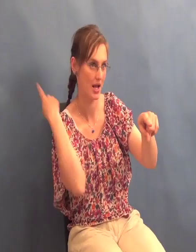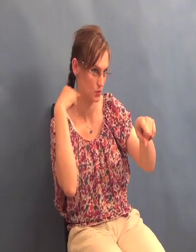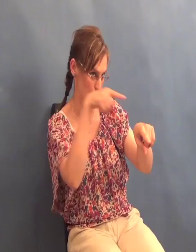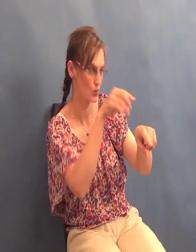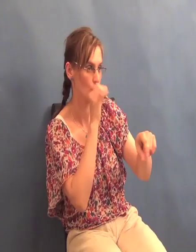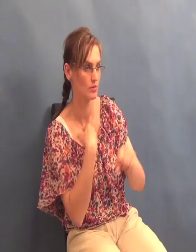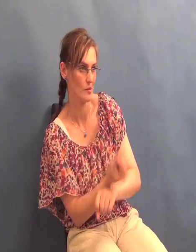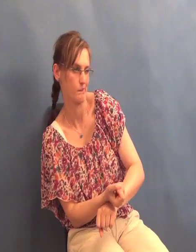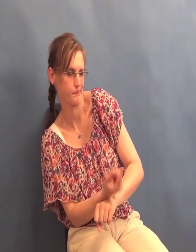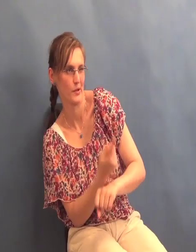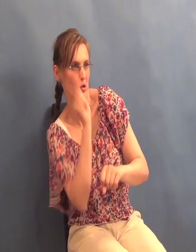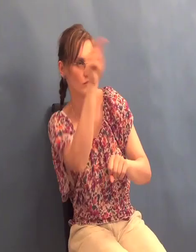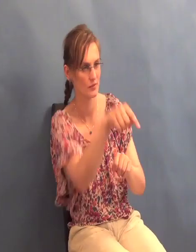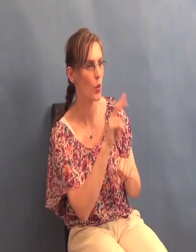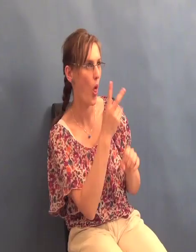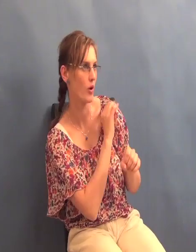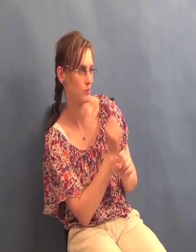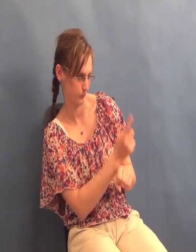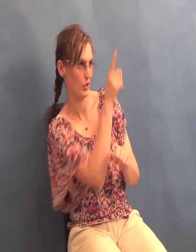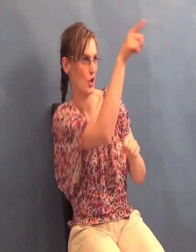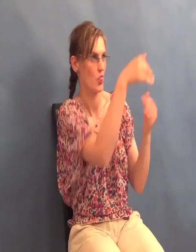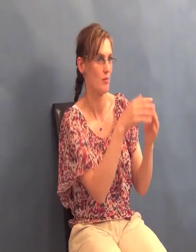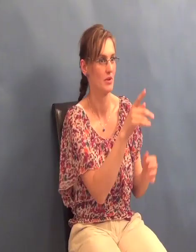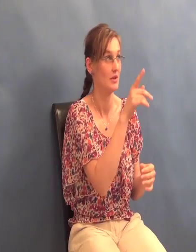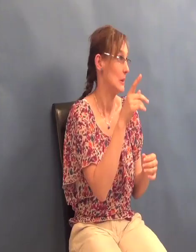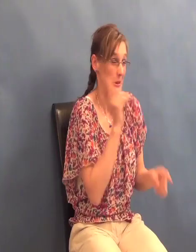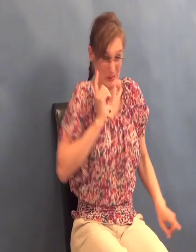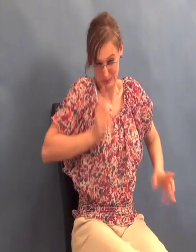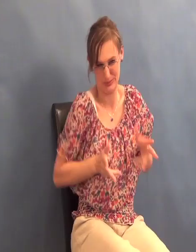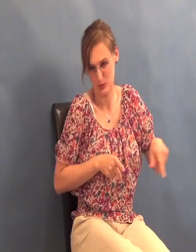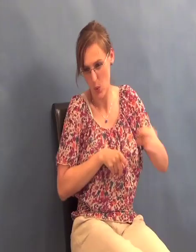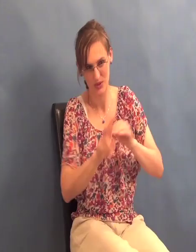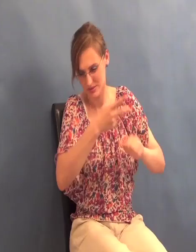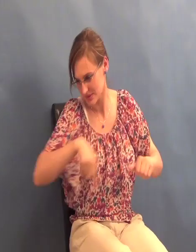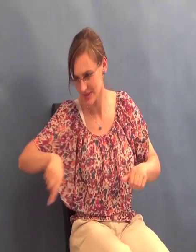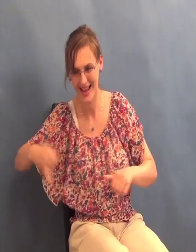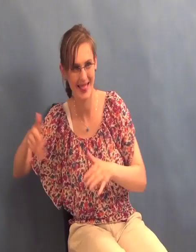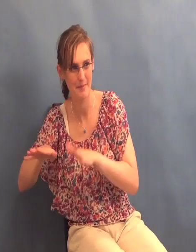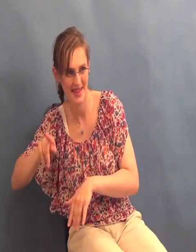Rzuca w jedno okno, rzuca w drugie, o nie, zauważa kogoś, więc biegnie, ucieka!